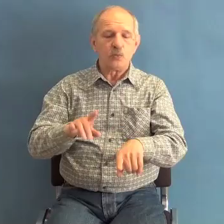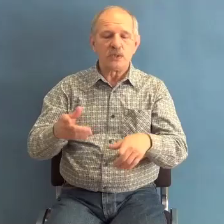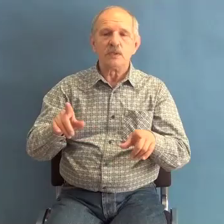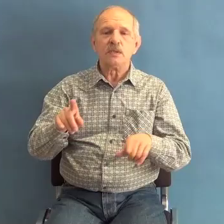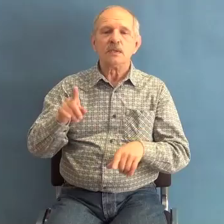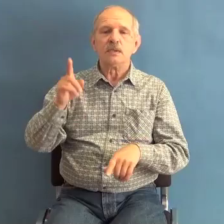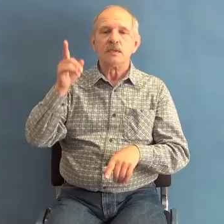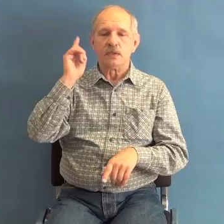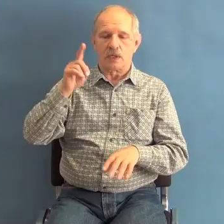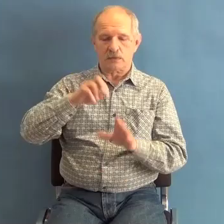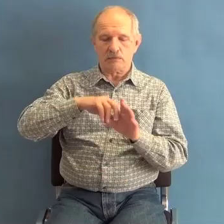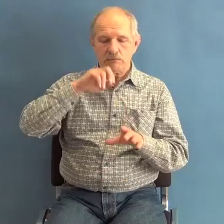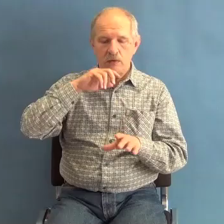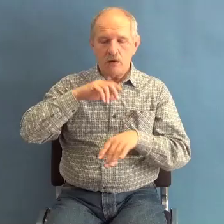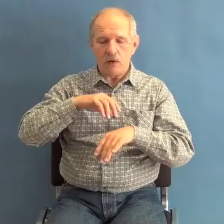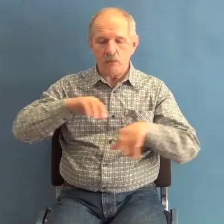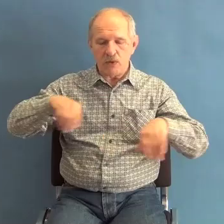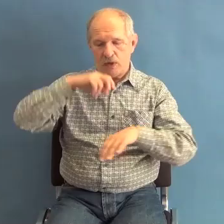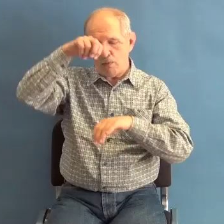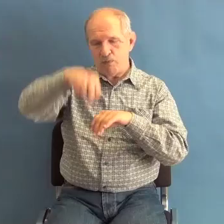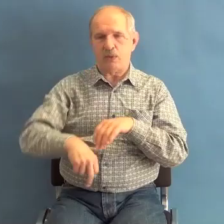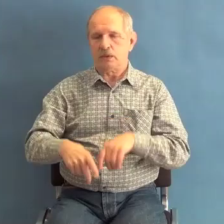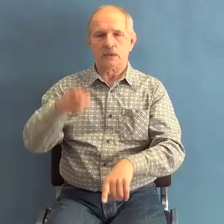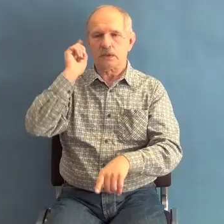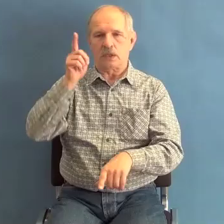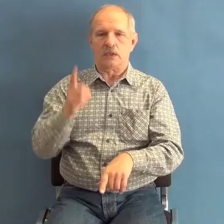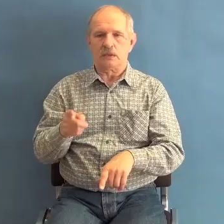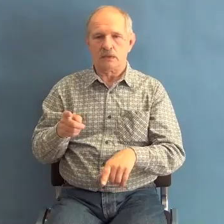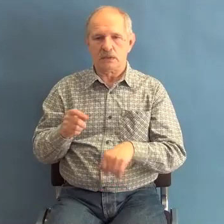Zakaz wskakiwania do wody i pływania.